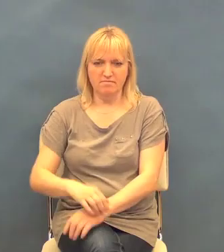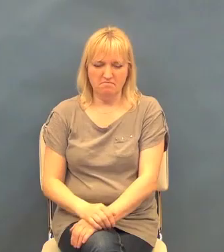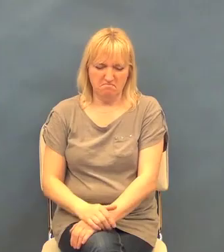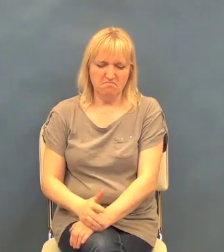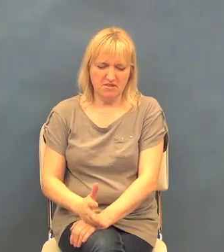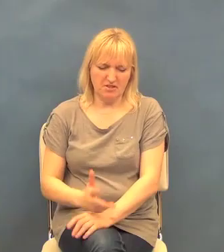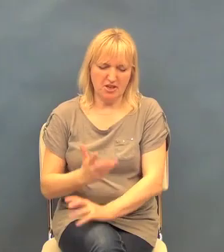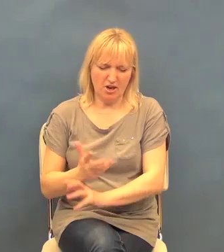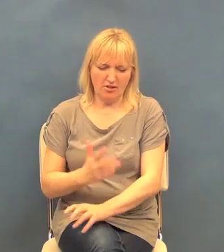Chętnie.